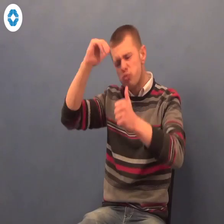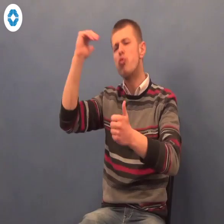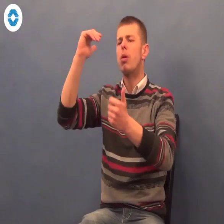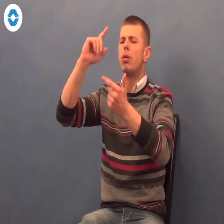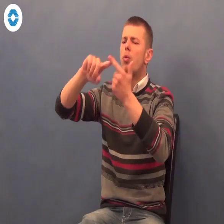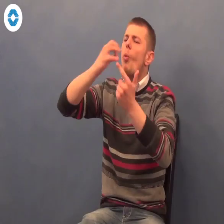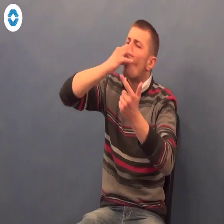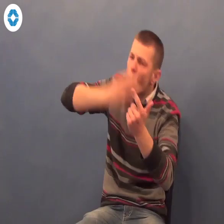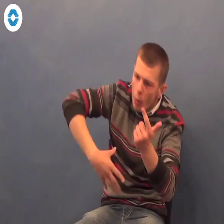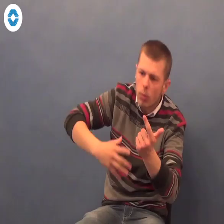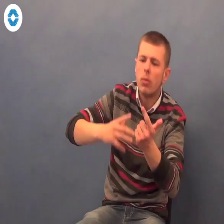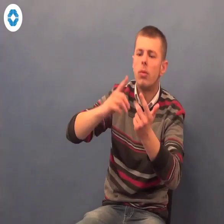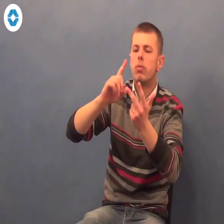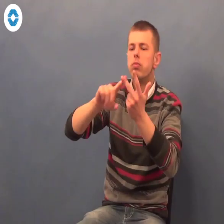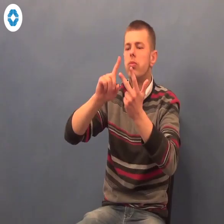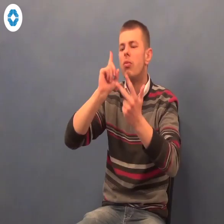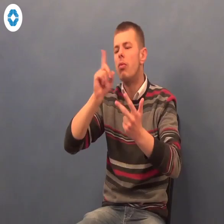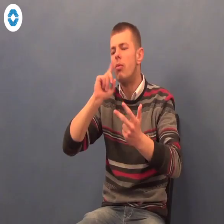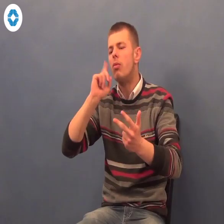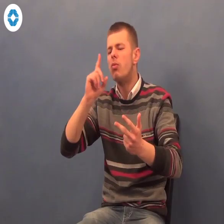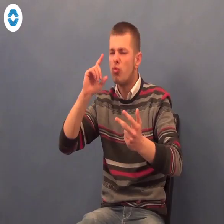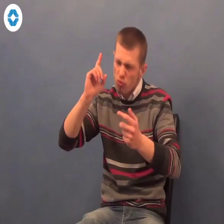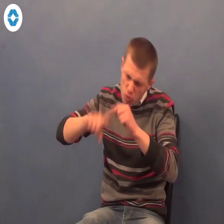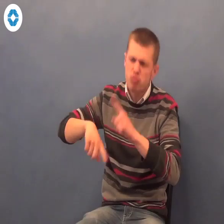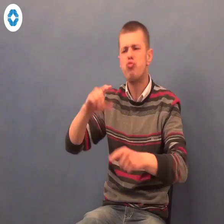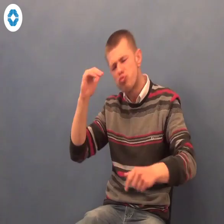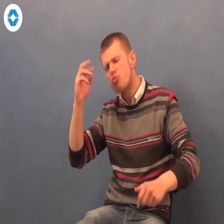Drugi jest młodszy, a trzeci chłopiec też jest taki normalny, duży i rozumny.